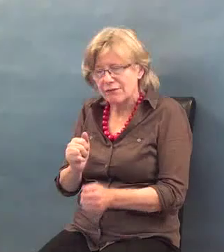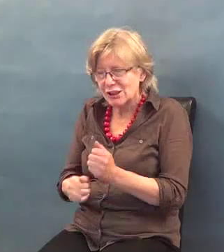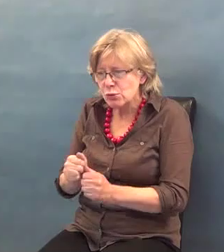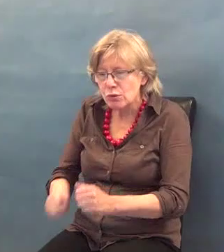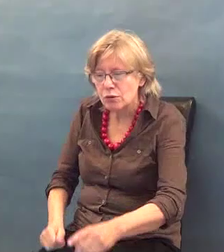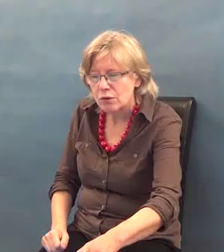W styczniu.